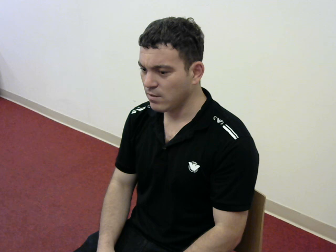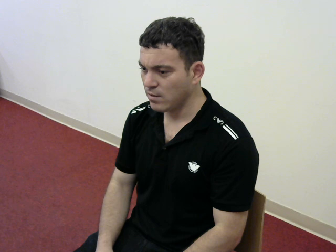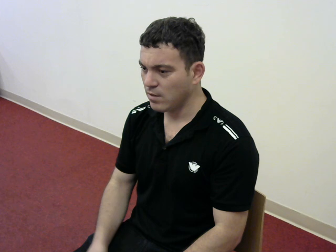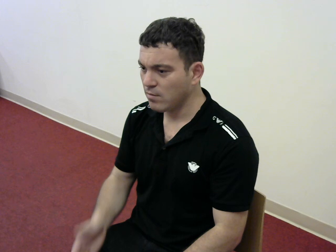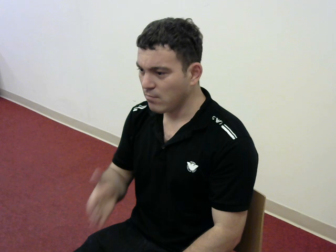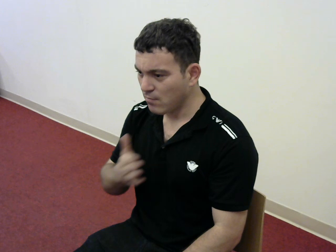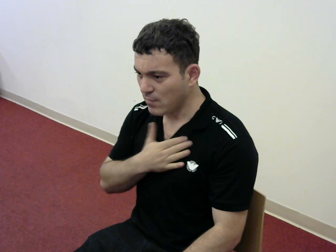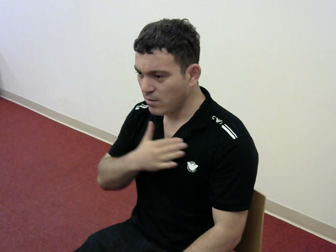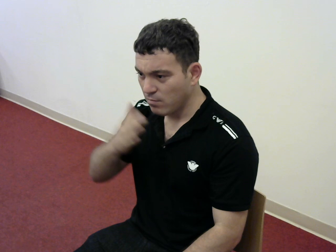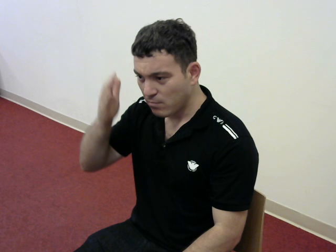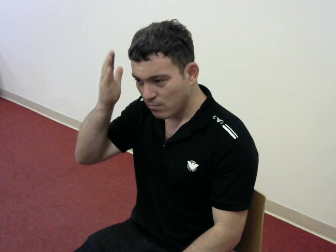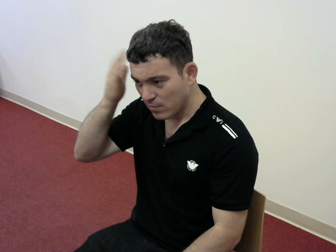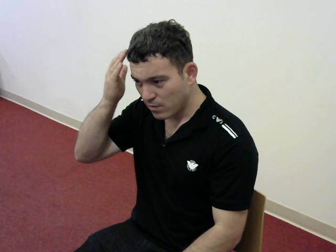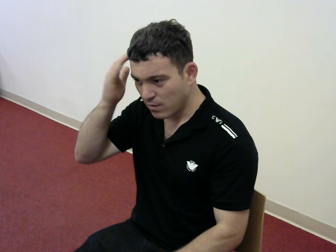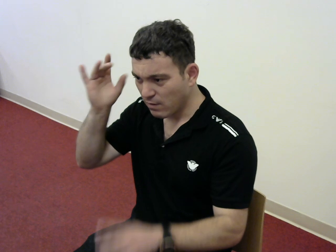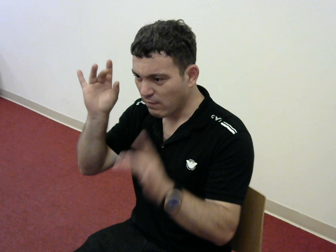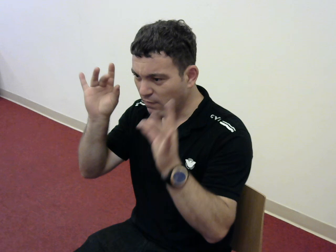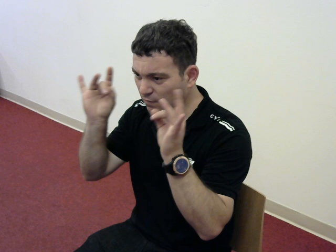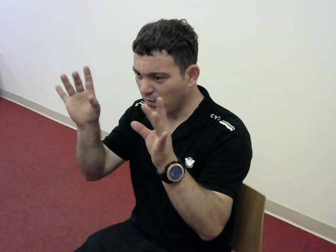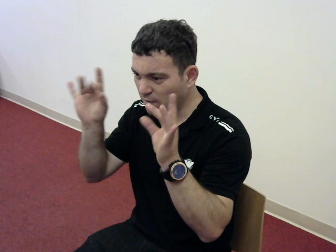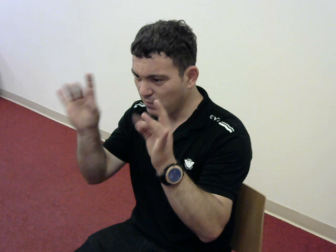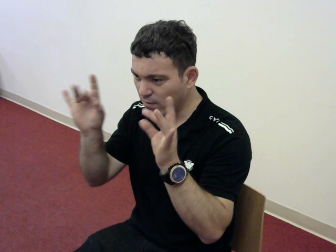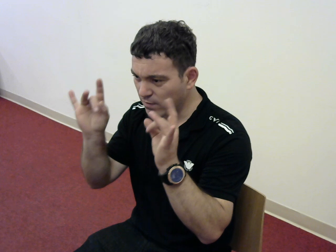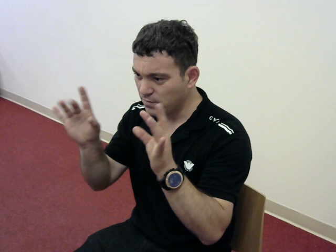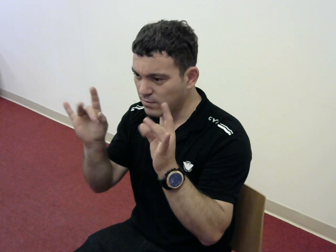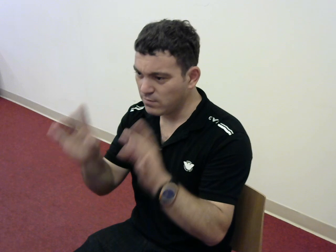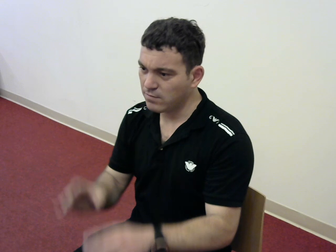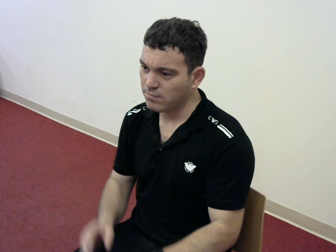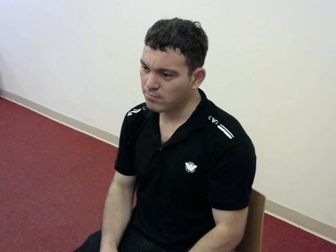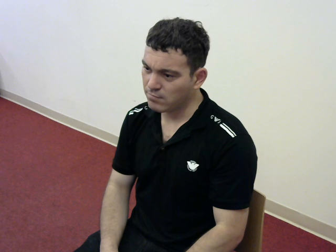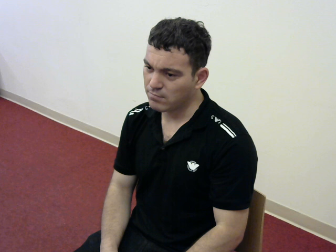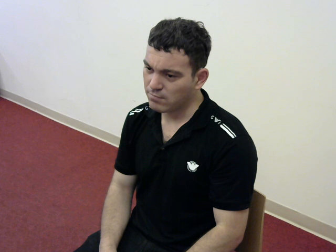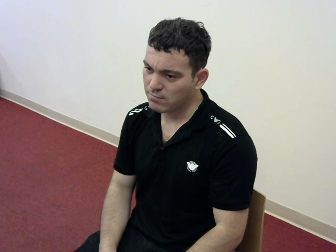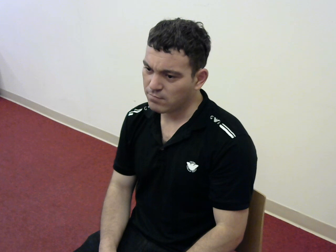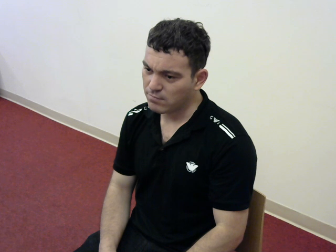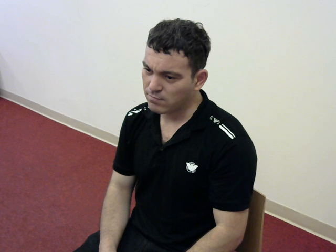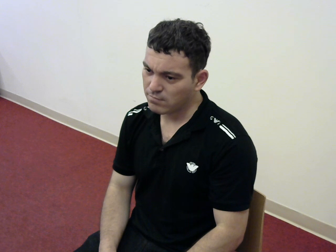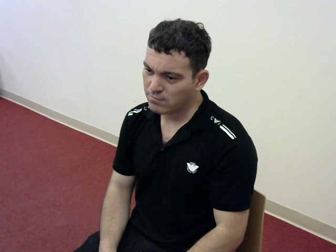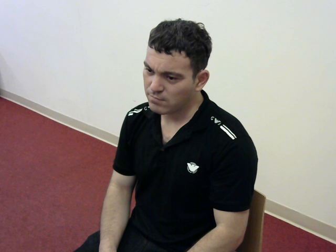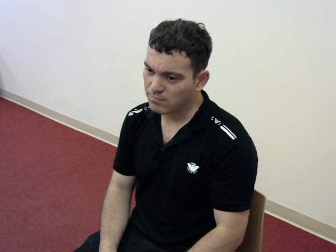Mənim başım ağrıyır